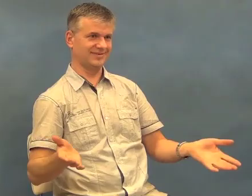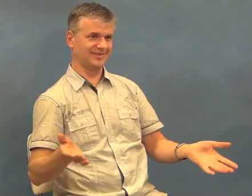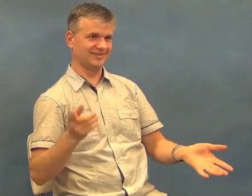Zakaz.